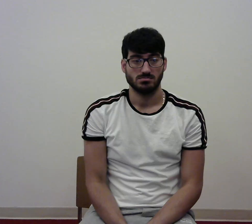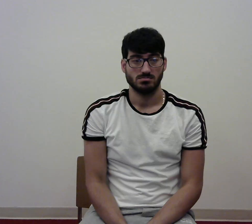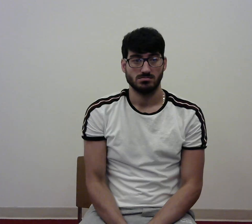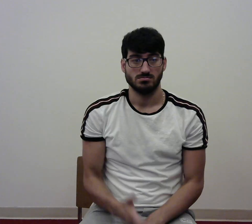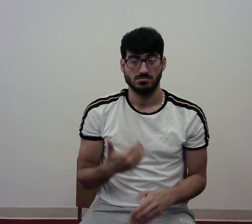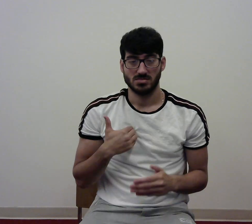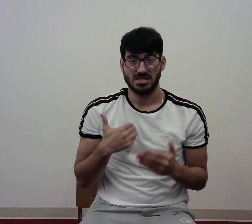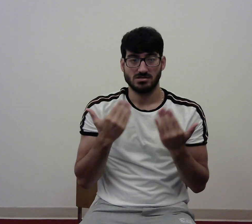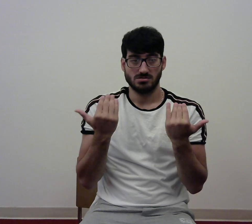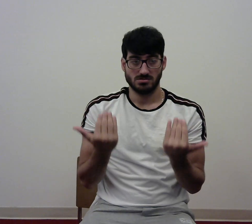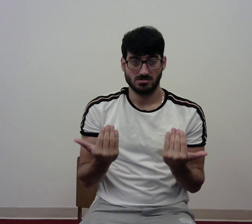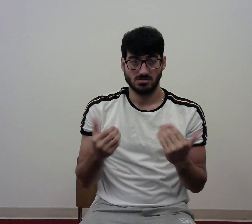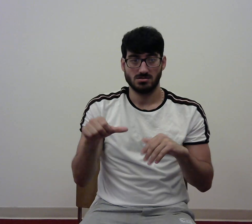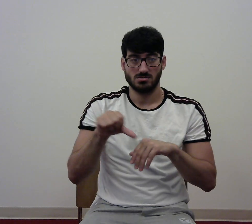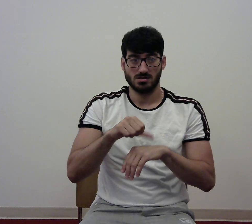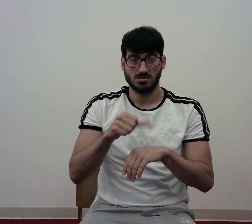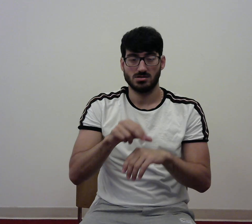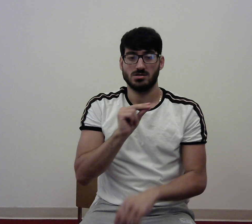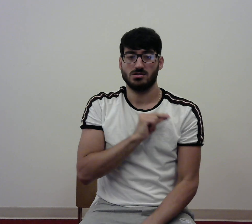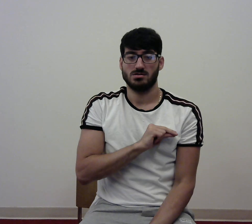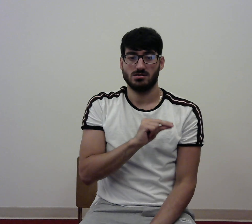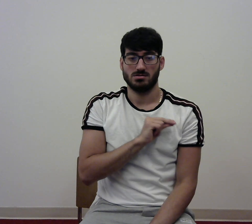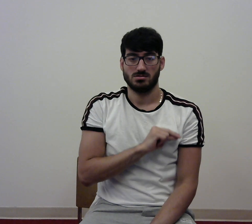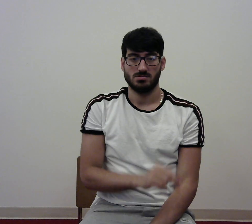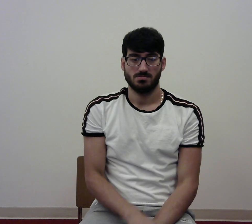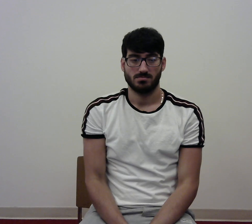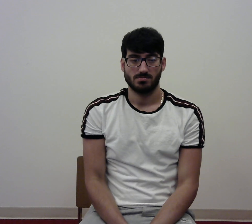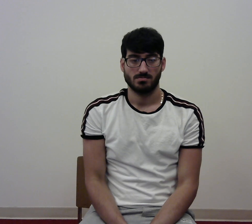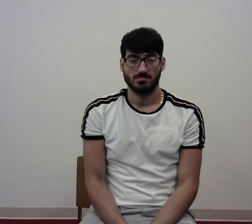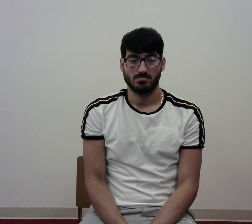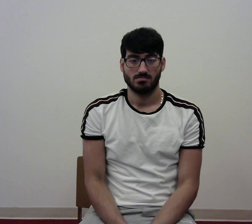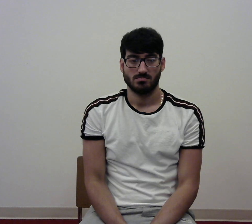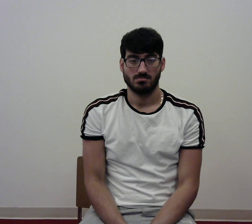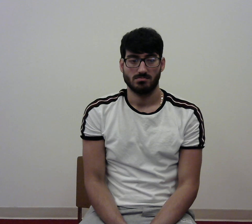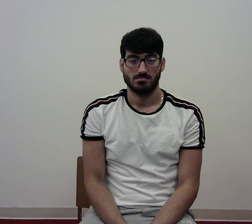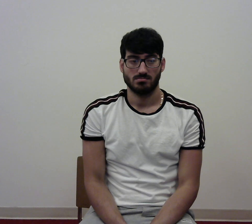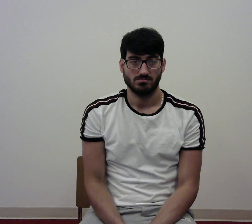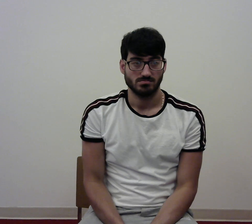Mən indi zərgər işləyirəm